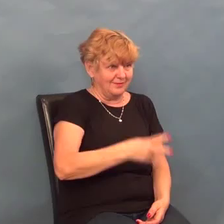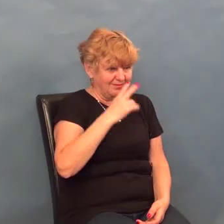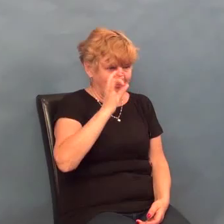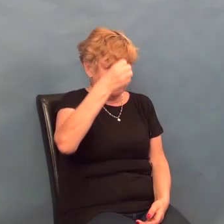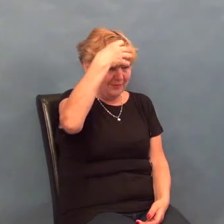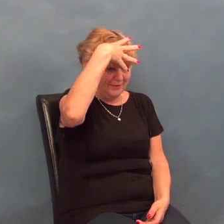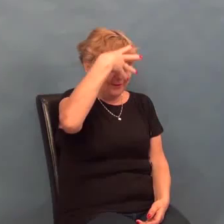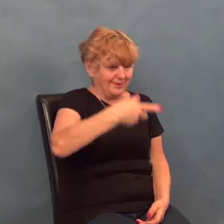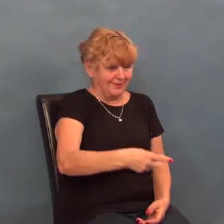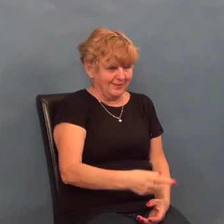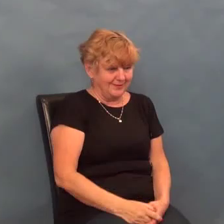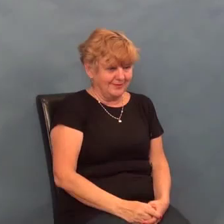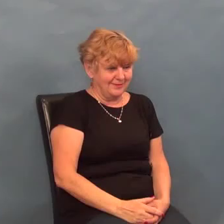Widzę, że to prysznic.